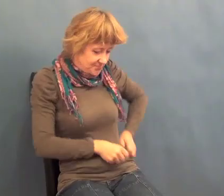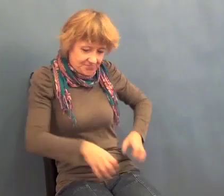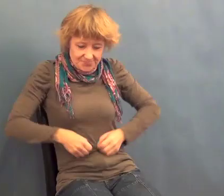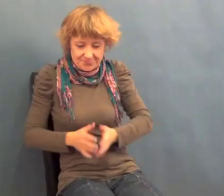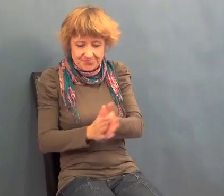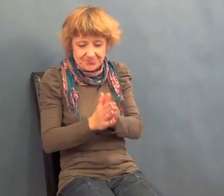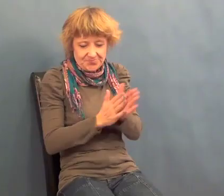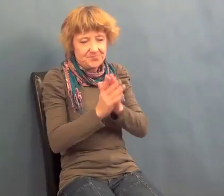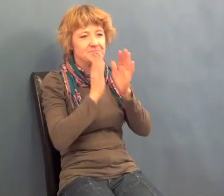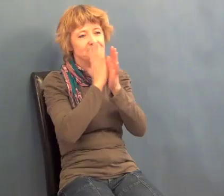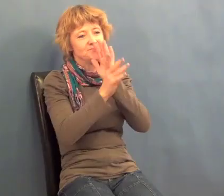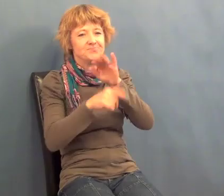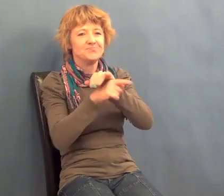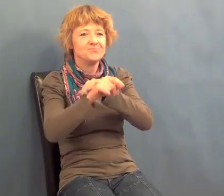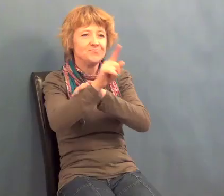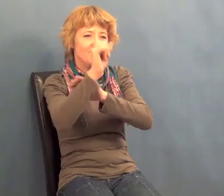Znowu zaciera ręce i odchodzi dalej.